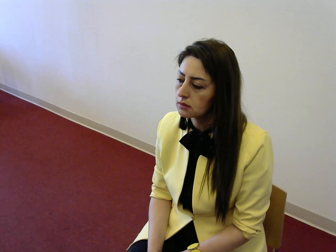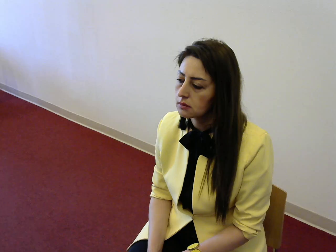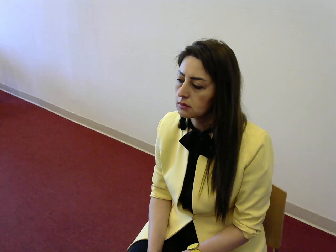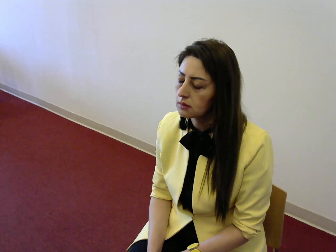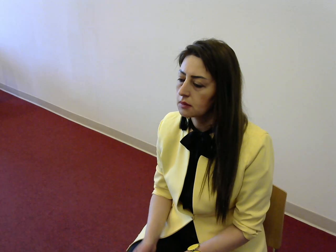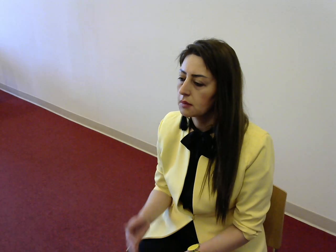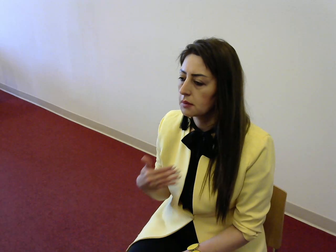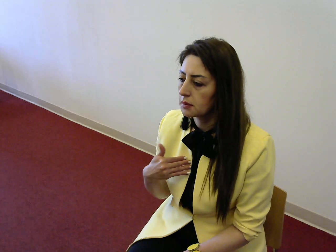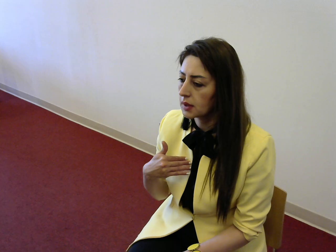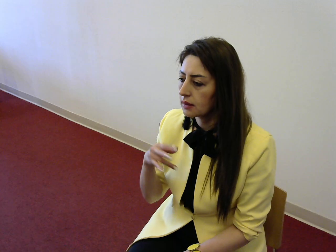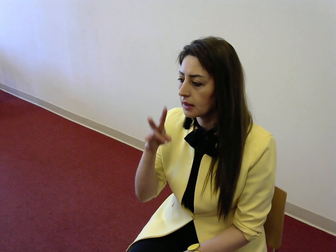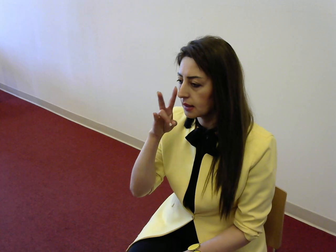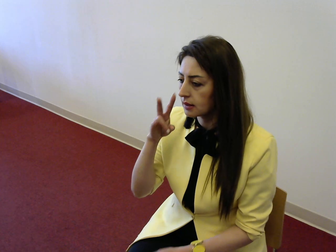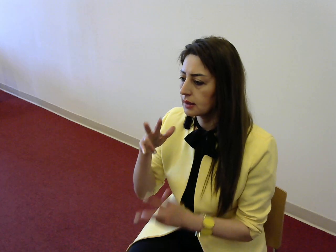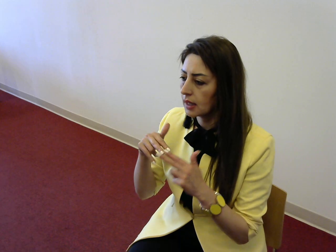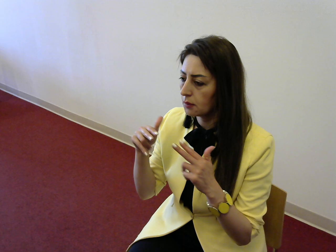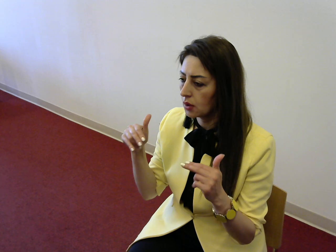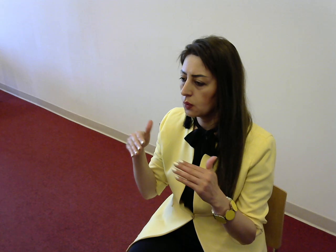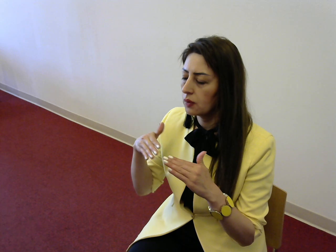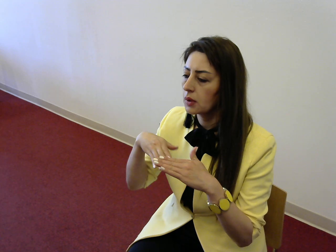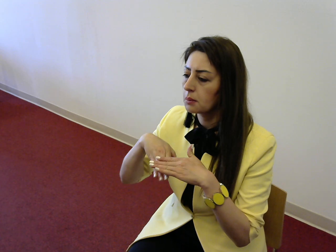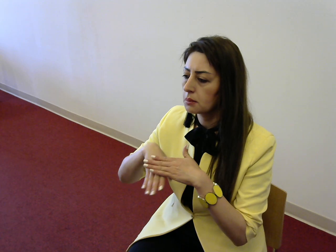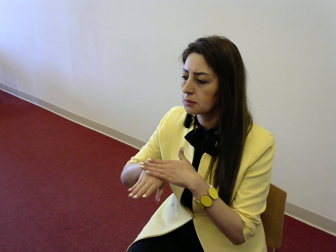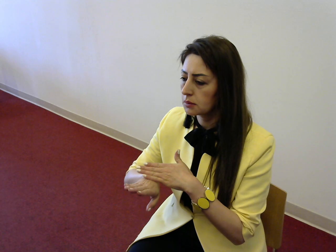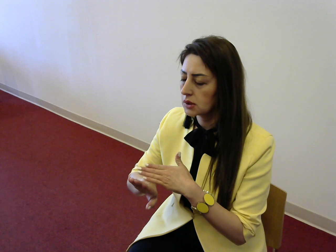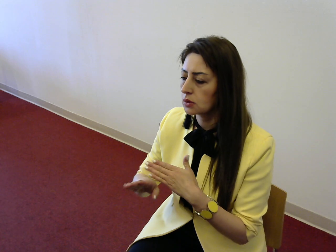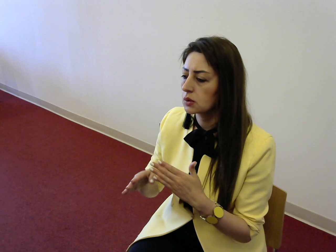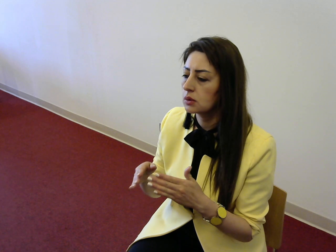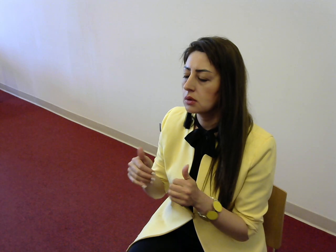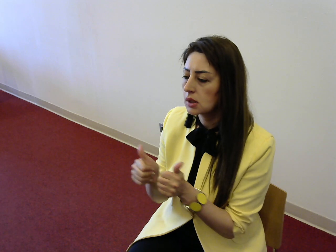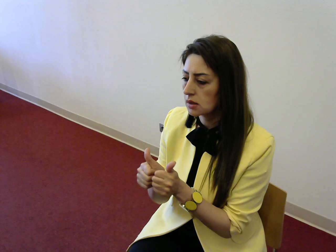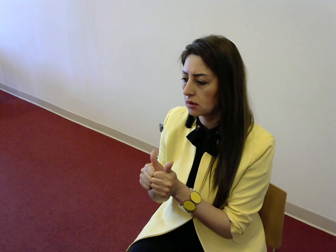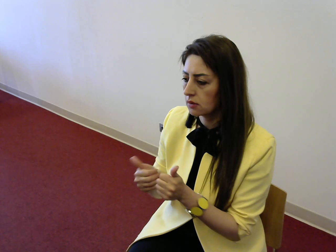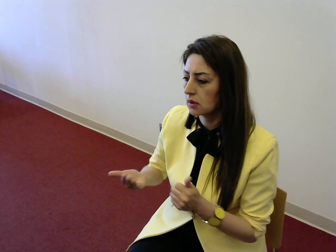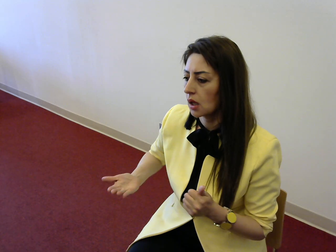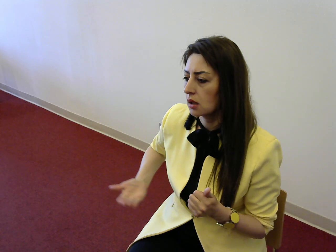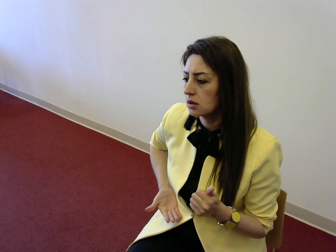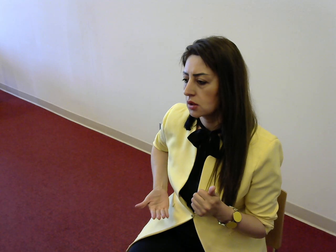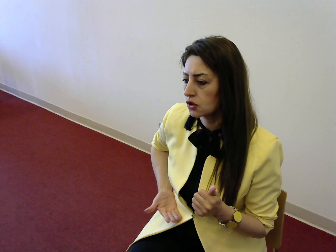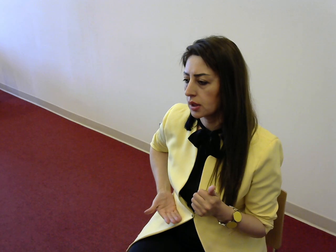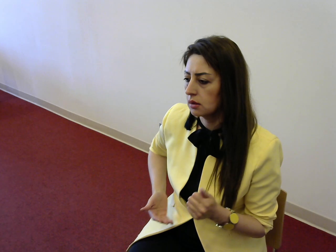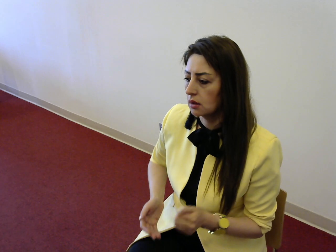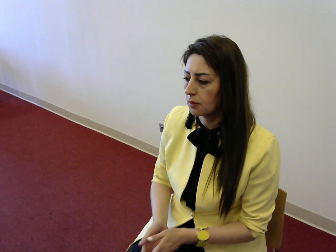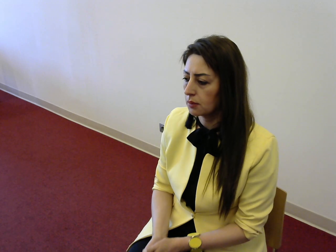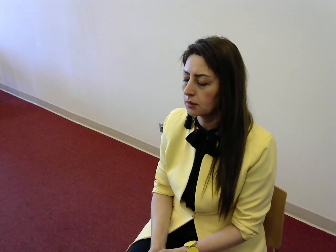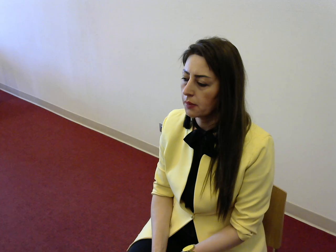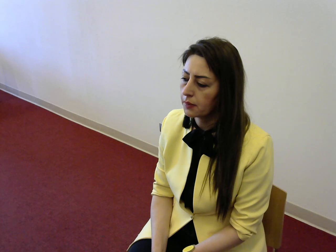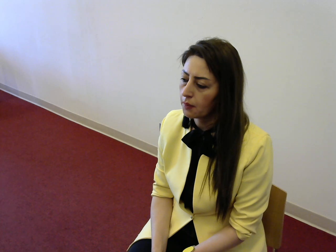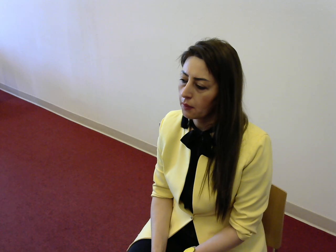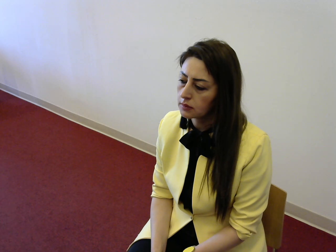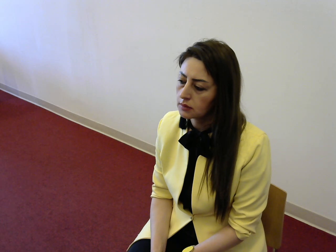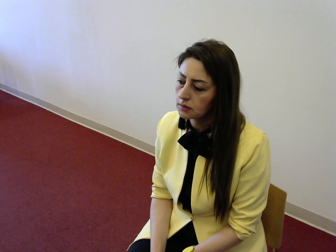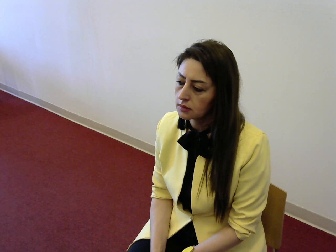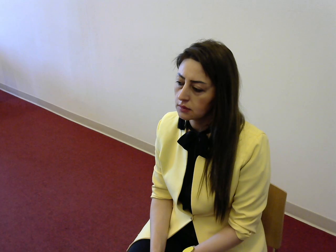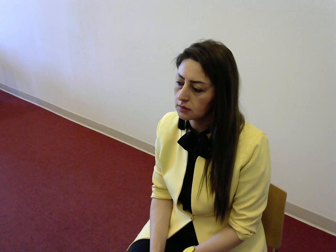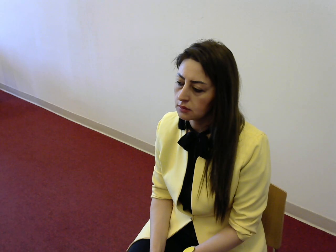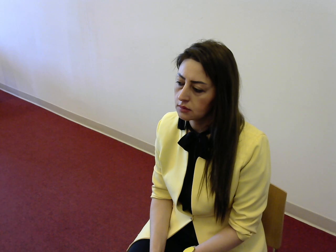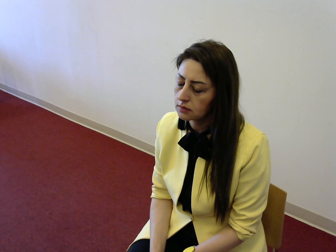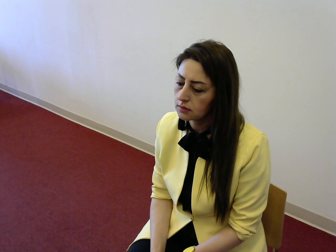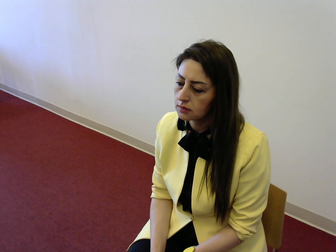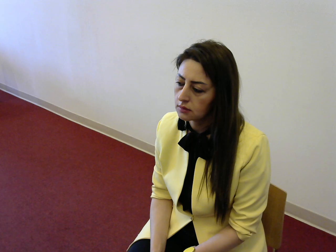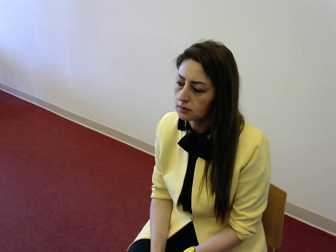Mən Nərimanov metrosunun yanında yaşayıram